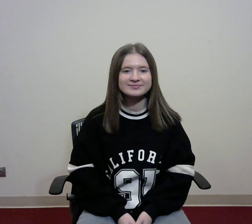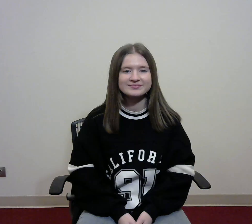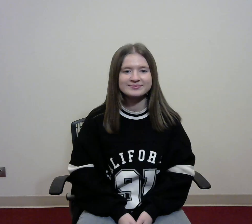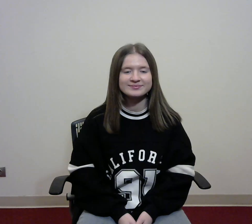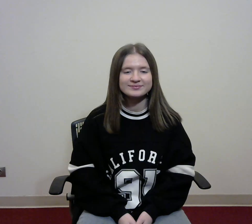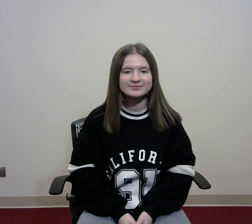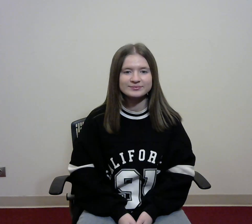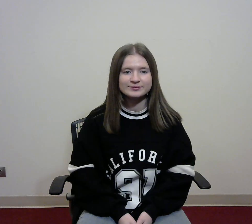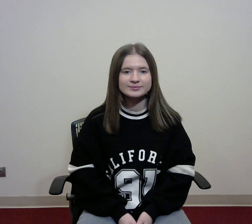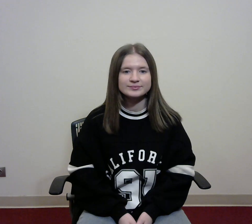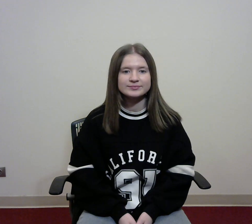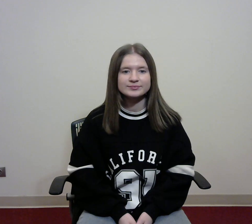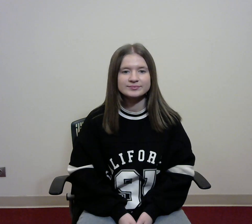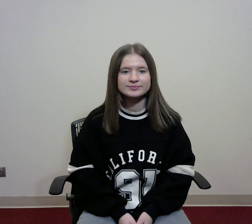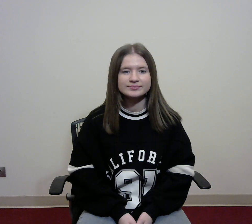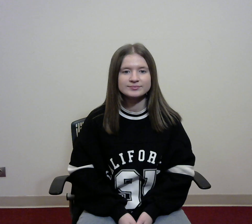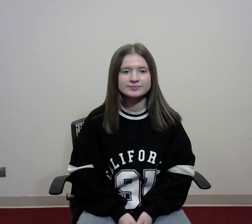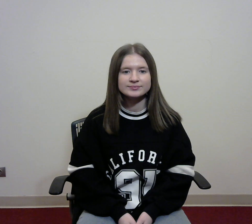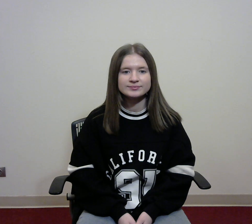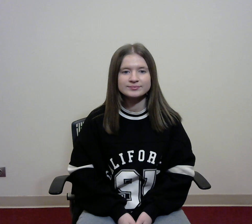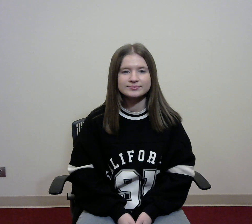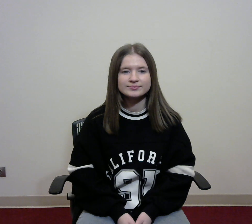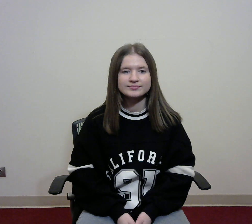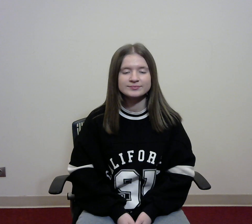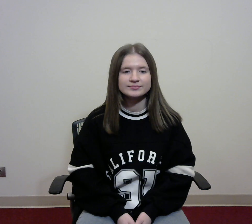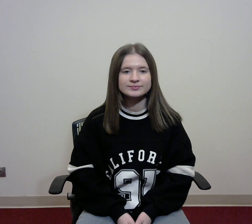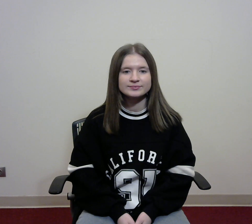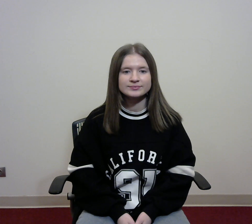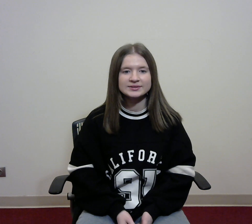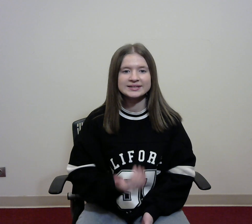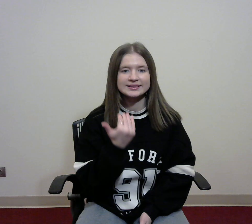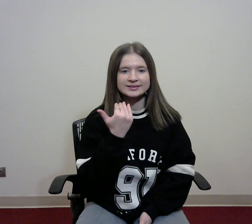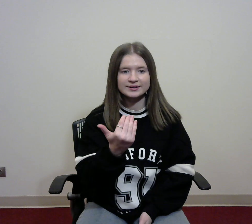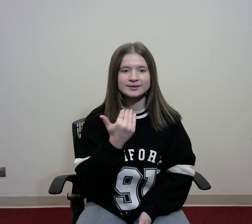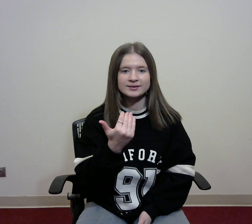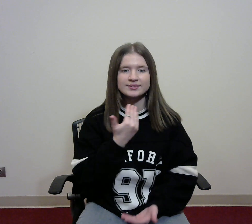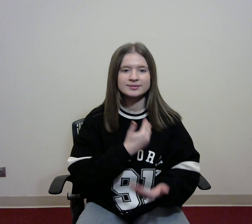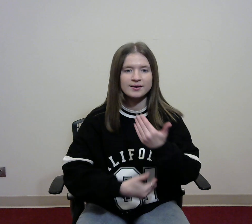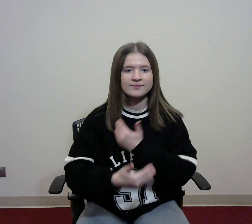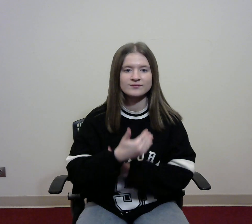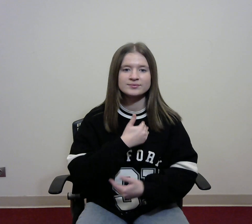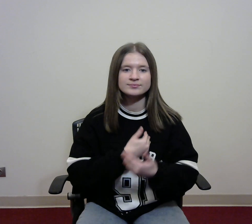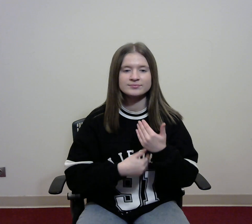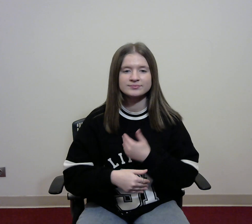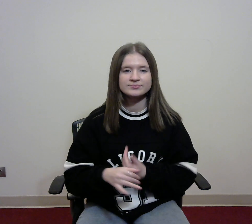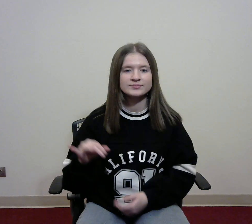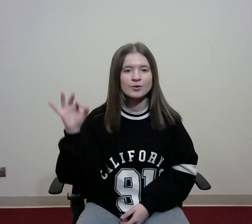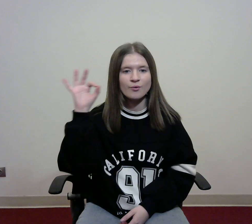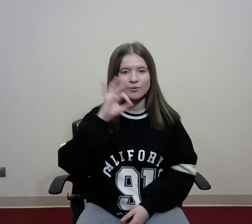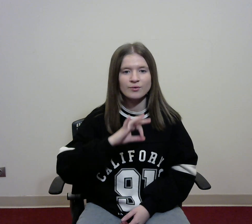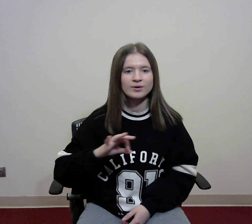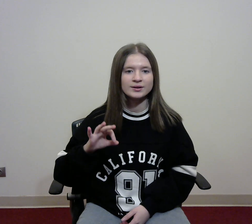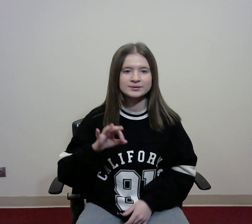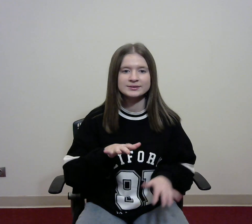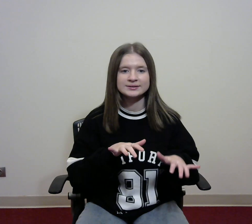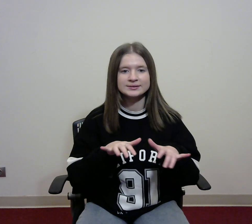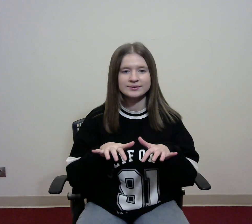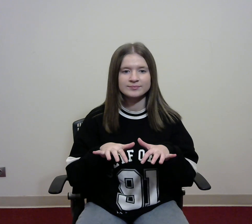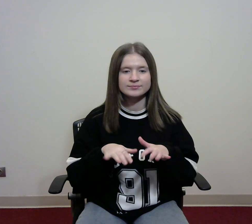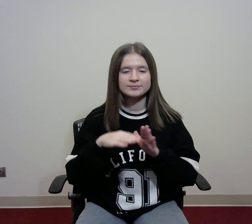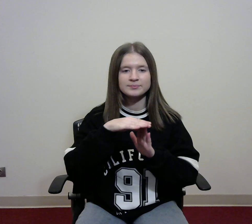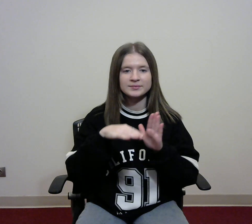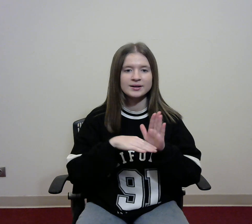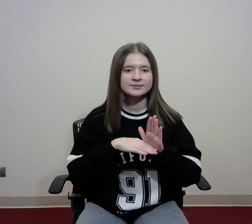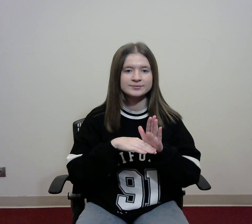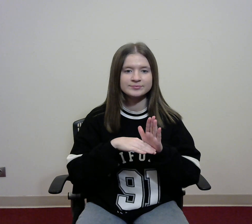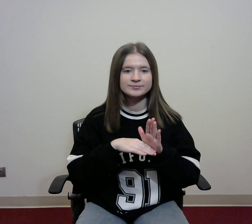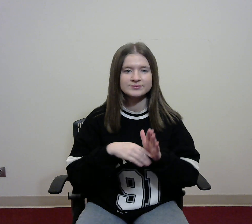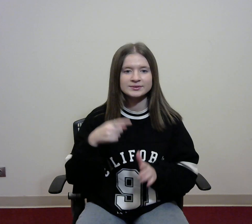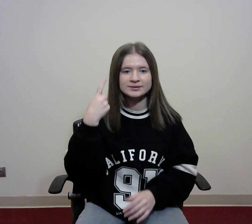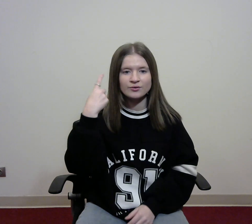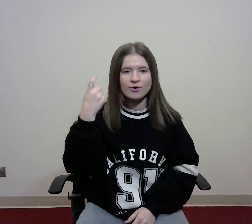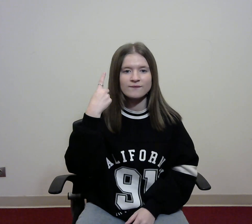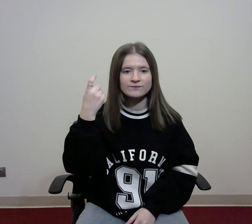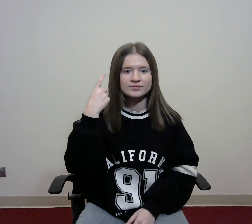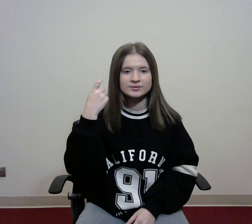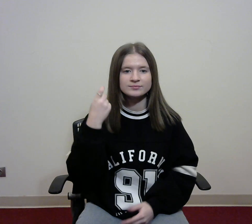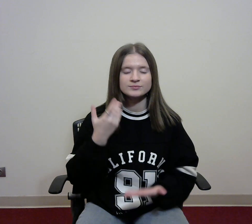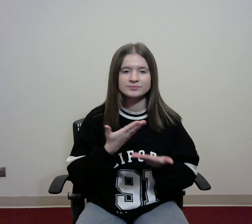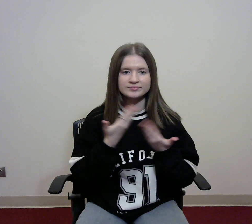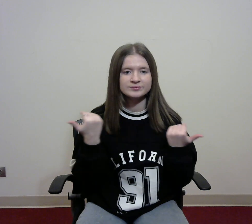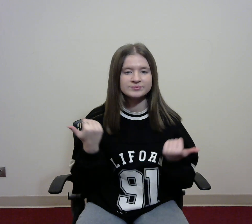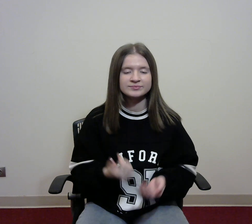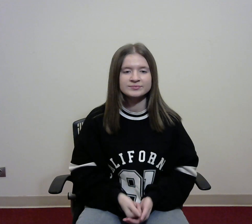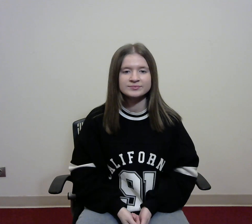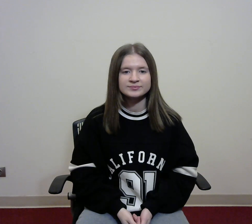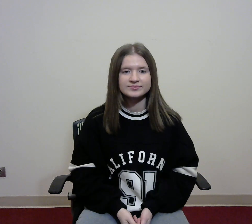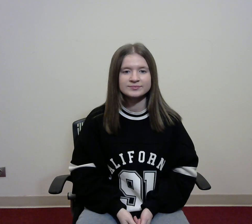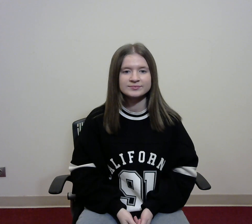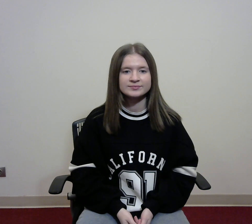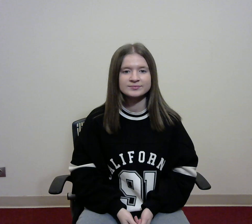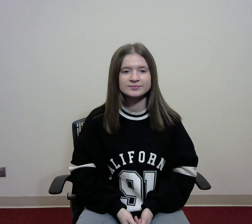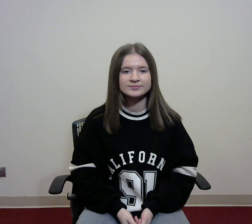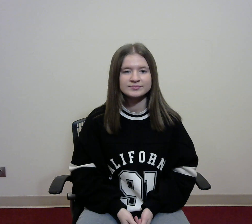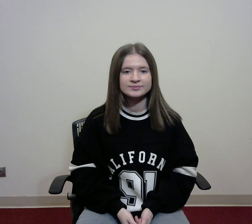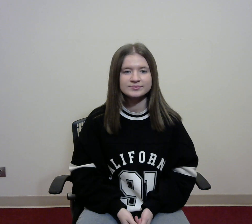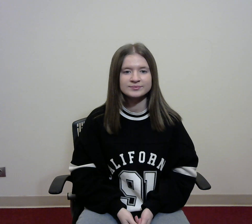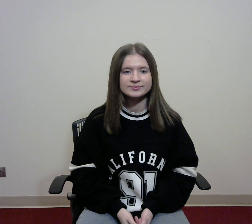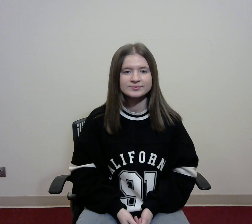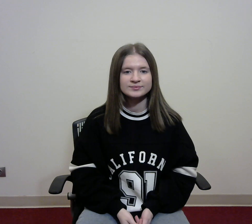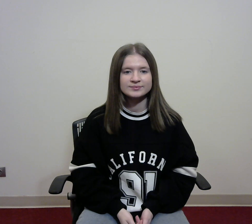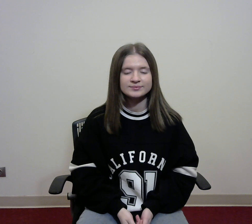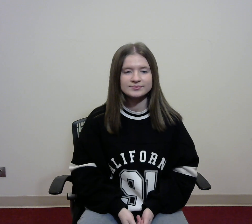Sizin əlilliyiniz haqqınızda sistemdə məlumat yoxdur